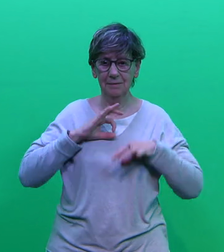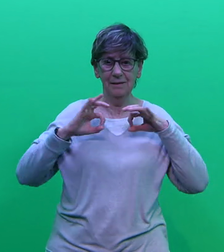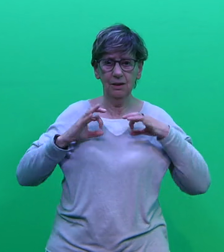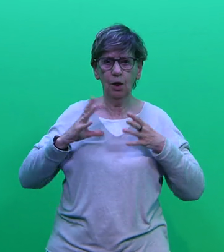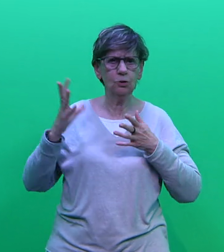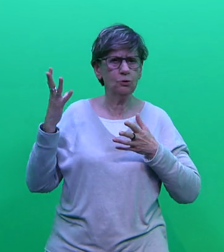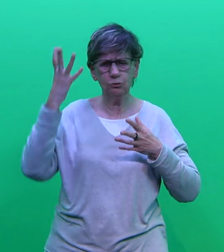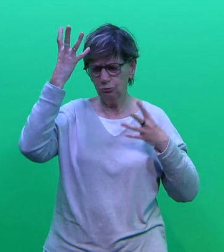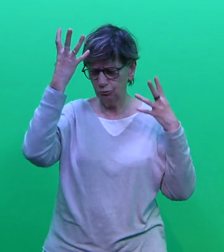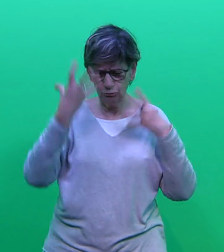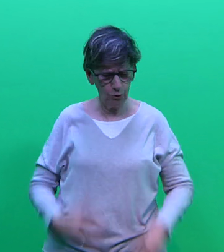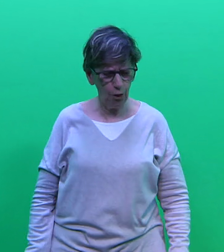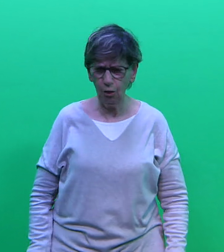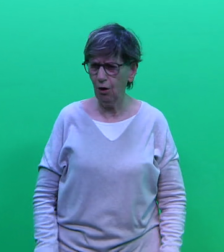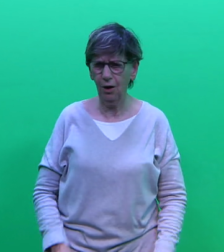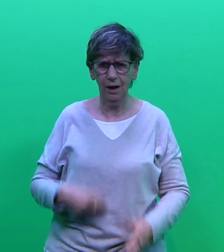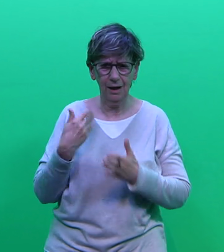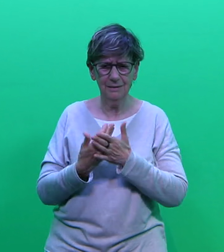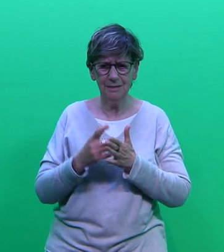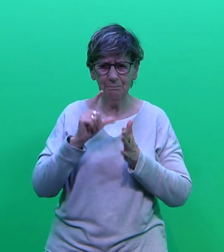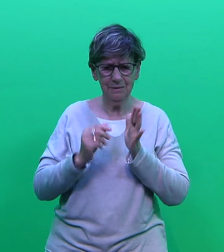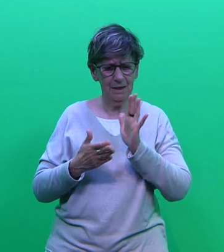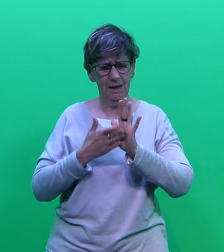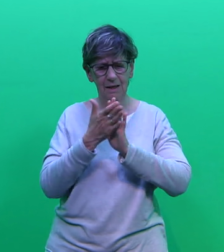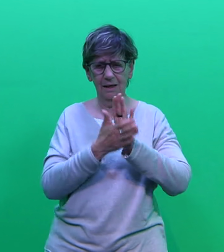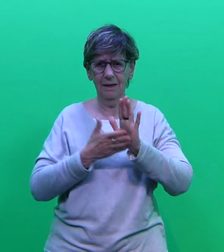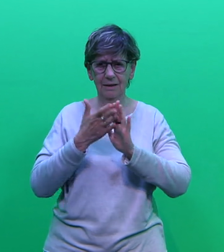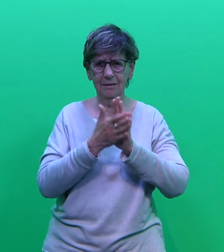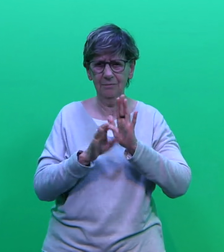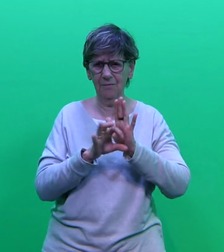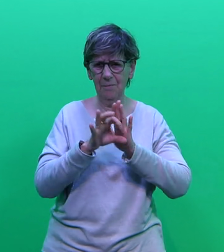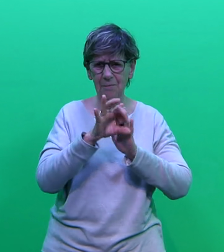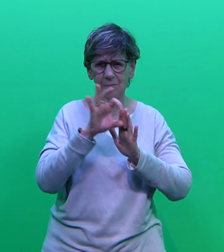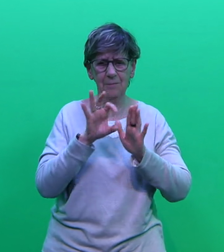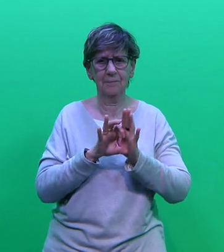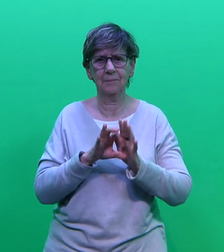Té taques per tot el cos, fins i tot a les plantes dels peus.